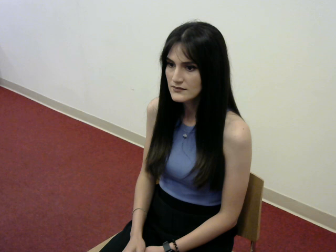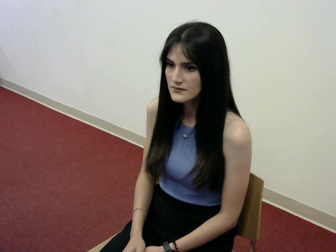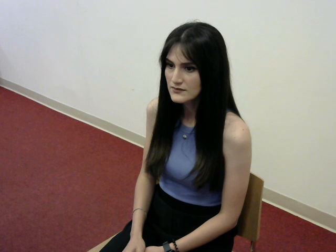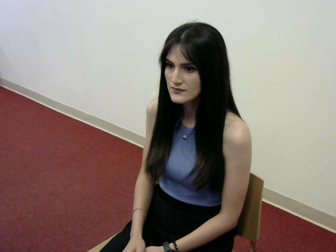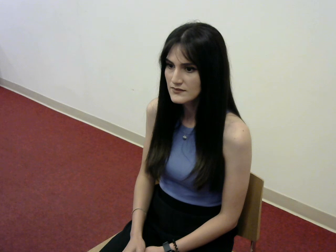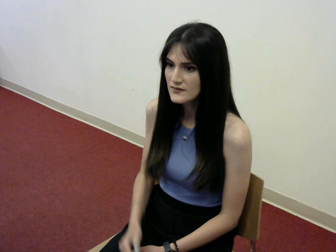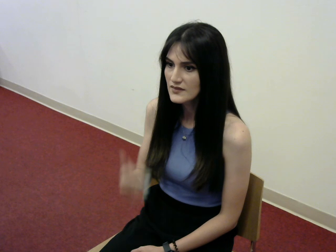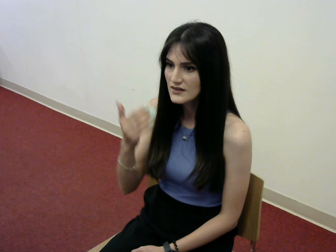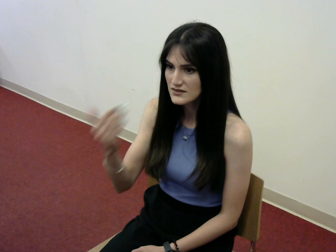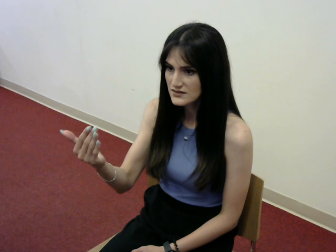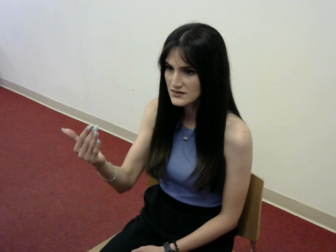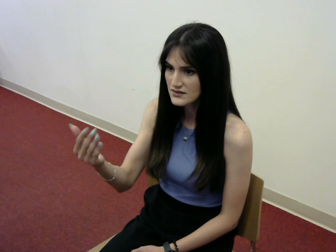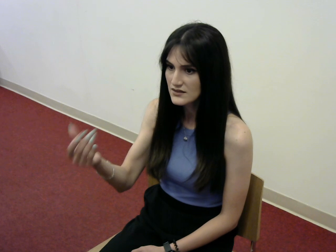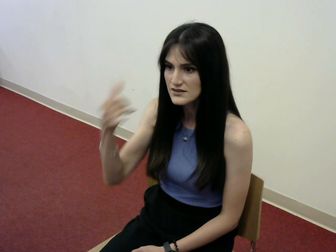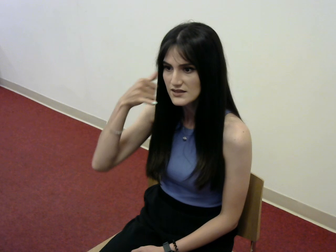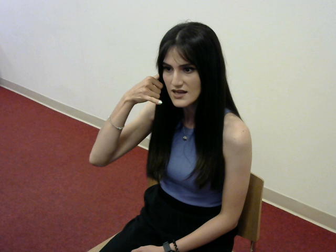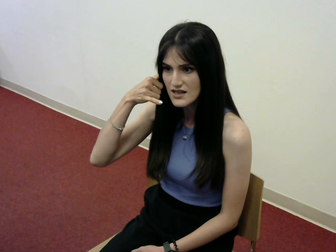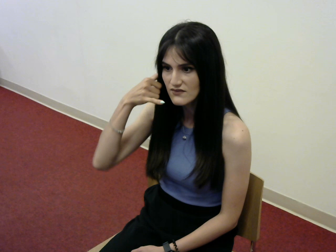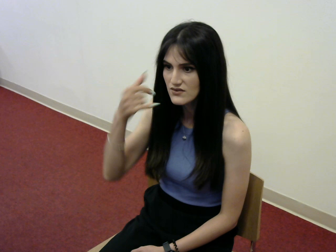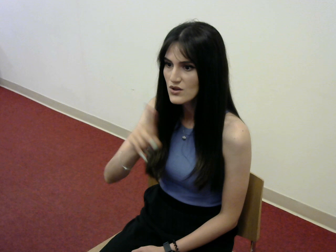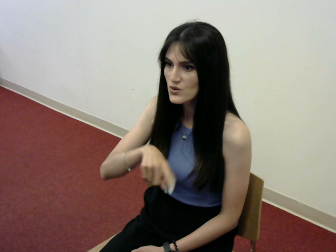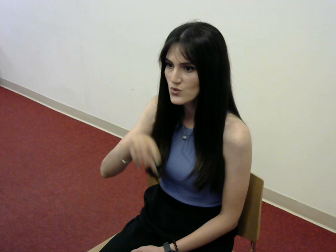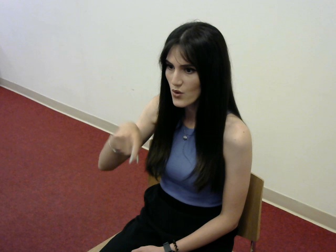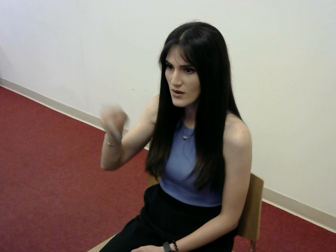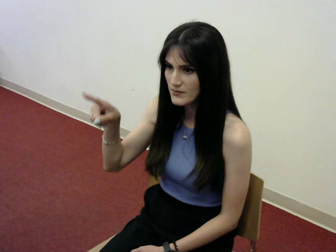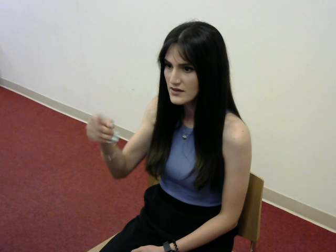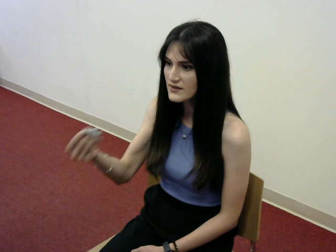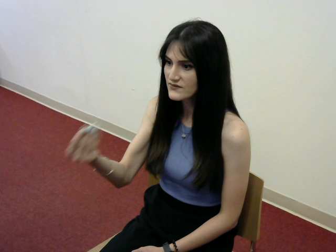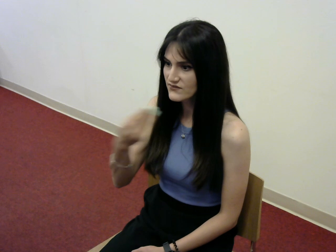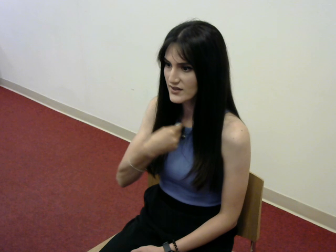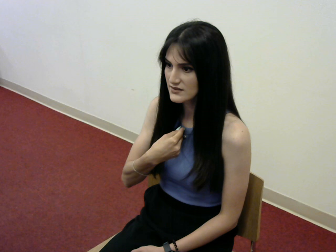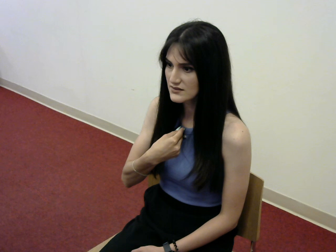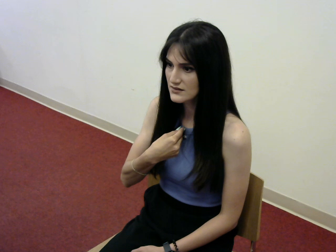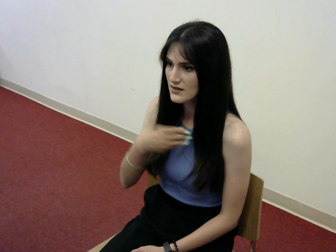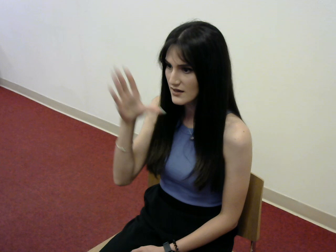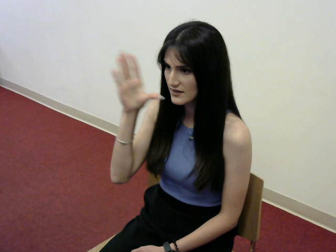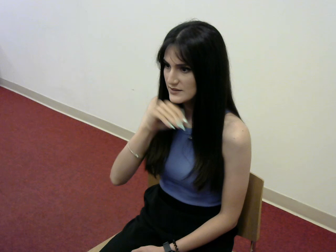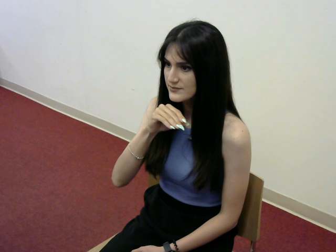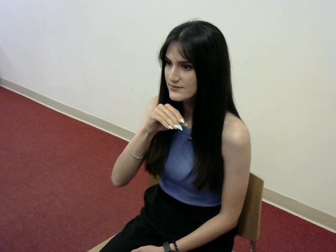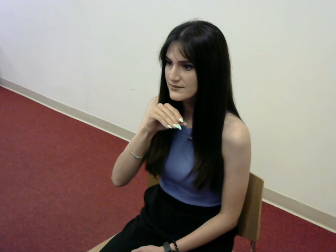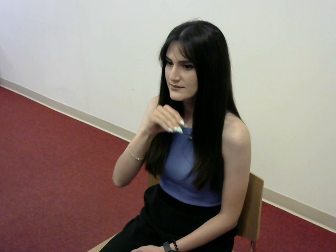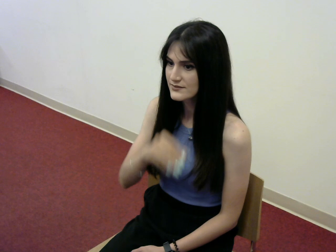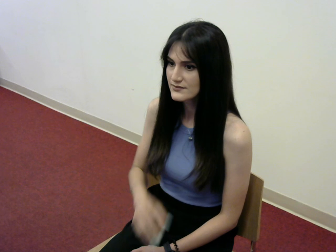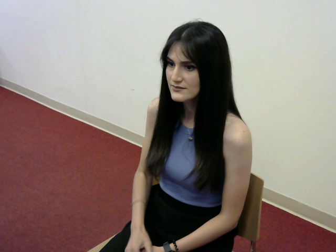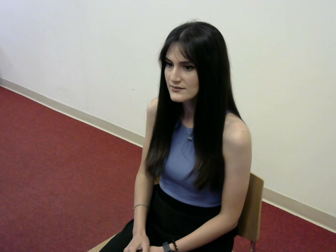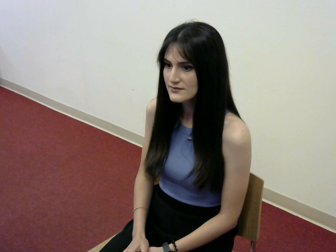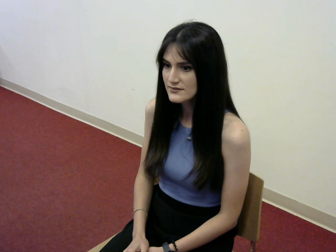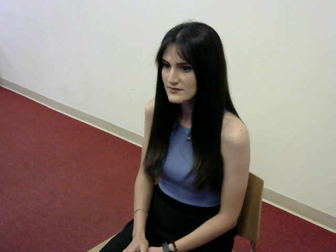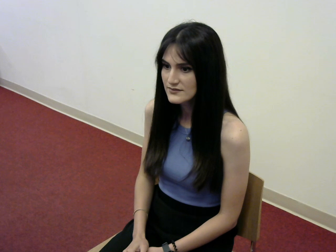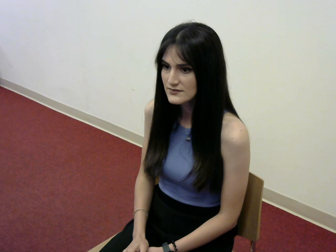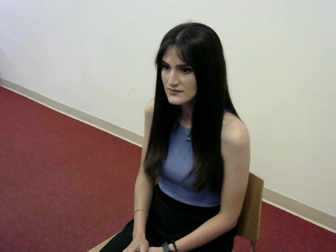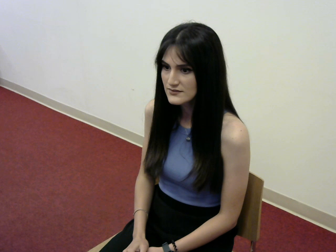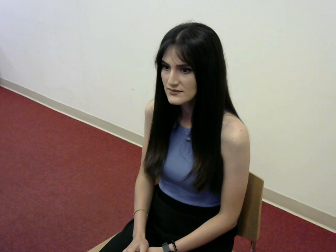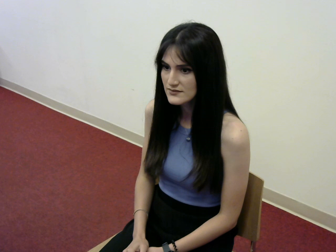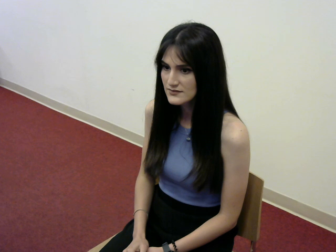Siz telefon nömrənizi verə bilərsinizmi?